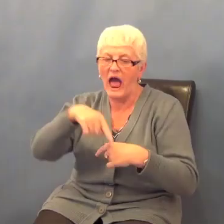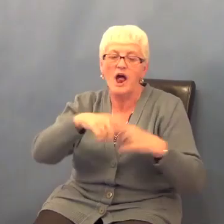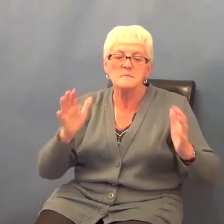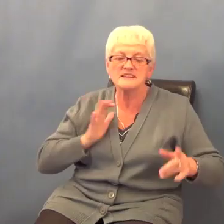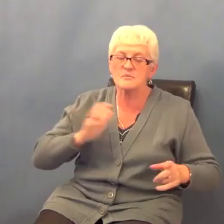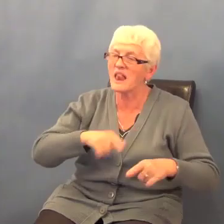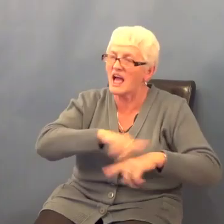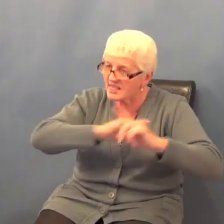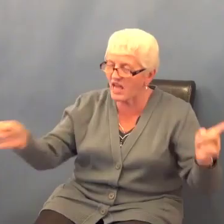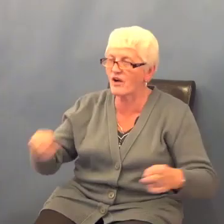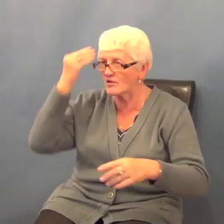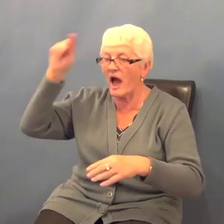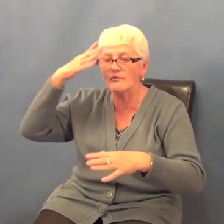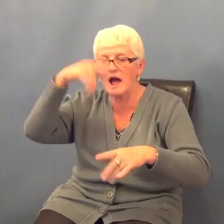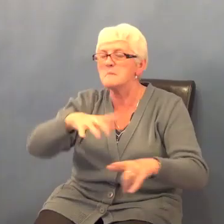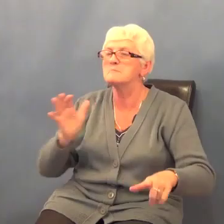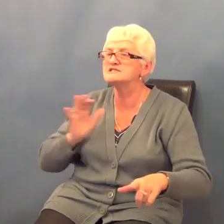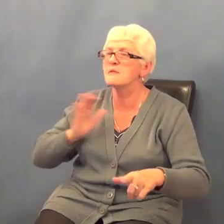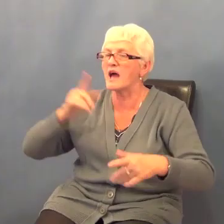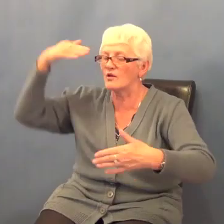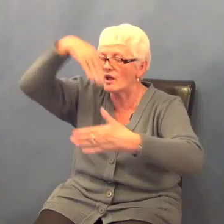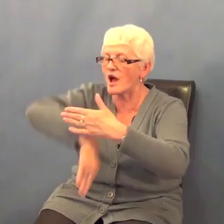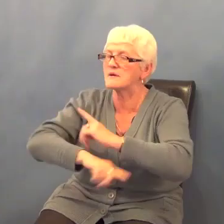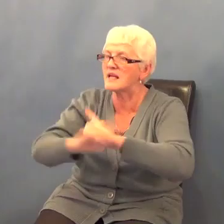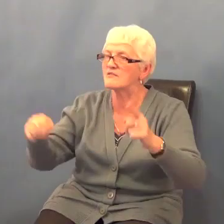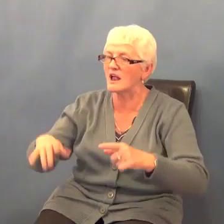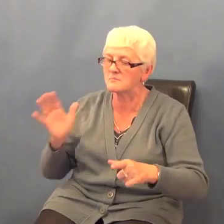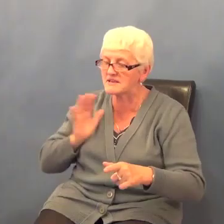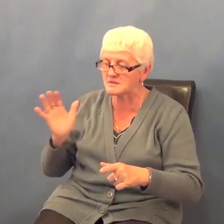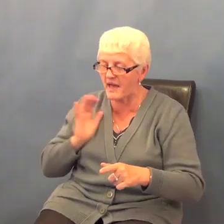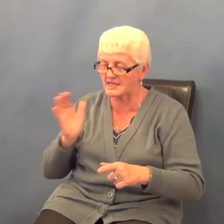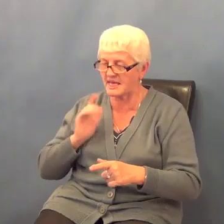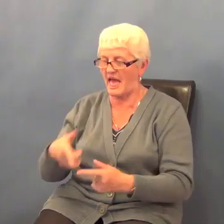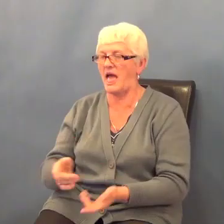To jest niebezpiecznie, trzeba zawołać, lepiej tam nie wchodzić, bo można się utopić i jest niebezpiecznie.